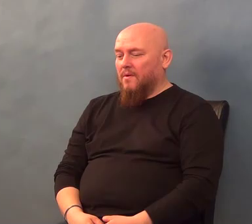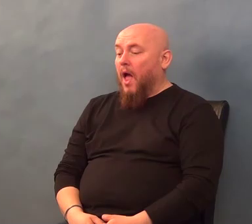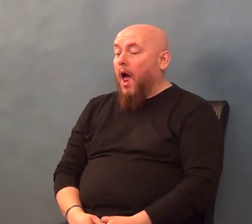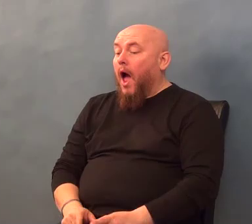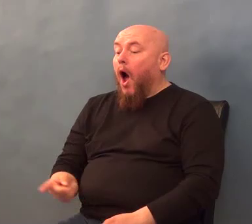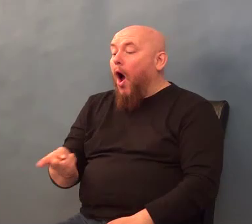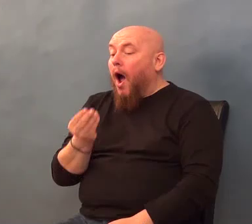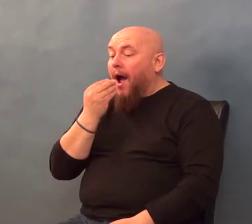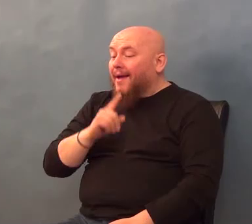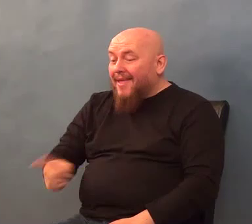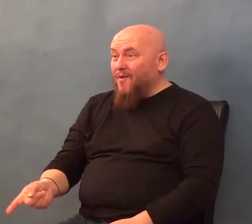W obydwu nie wolno jeść.